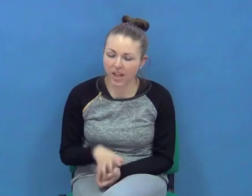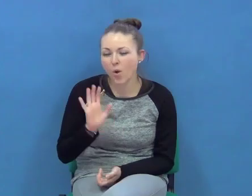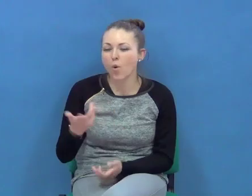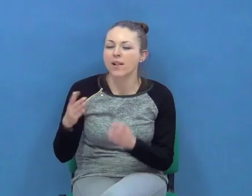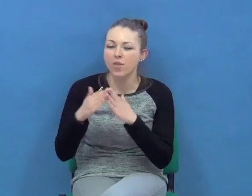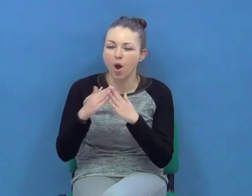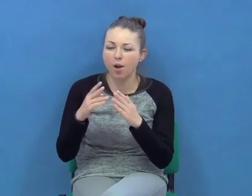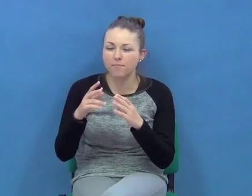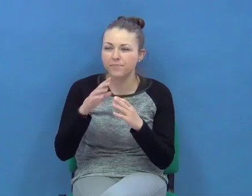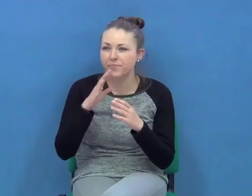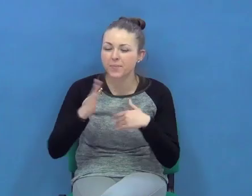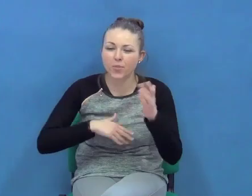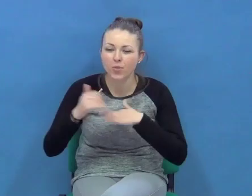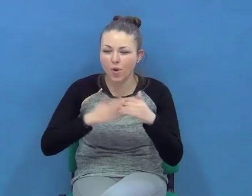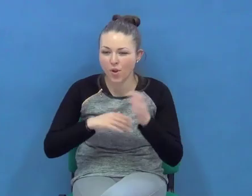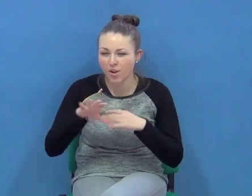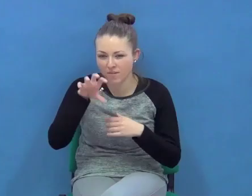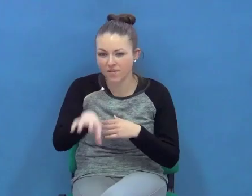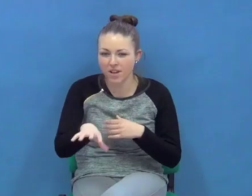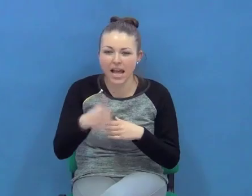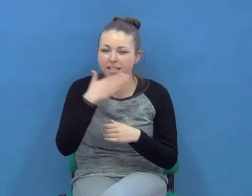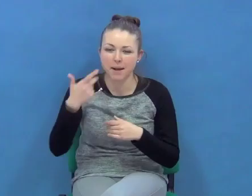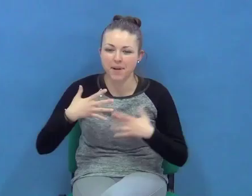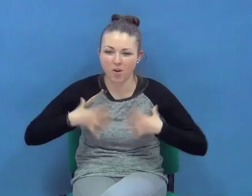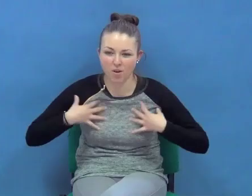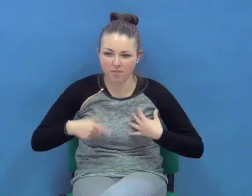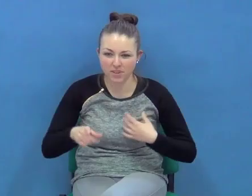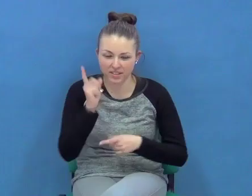Można powiedzieć, że w domu w trakcie budowy nie można się kąpać.